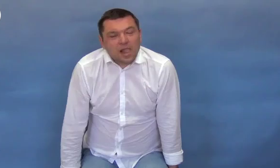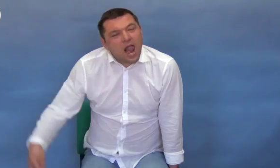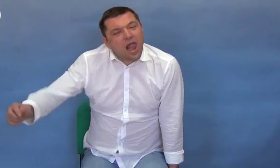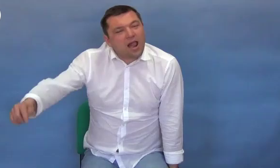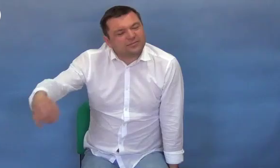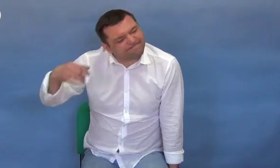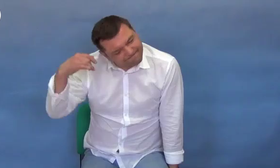Tutaj jest inaczej.